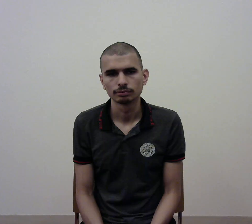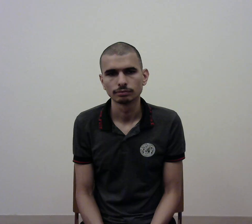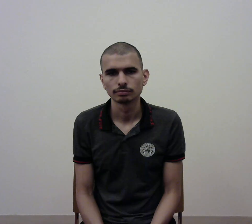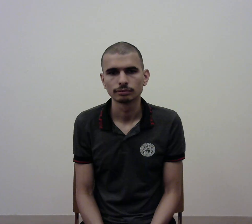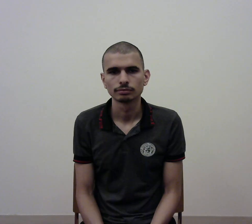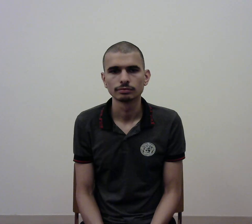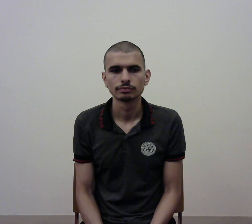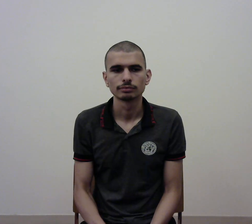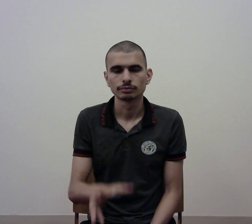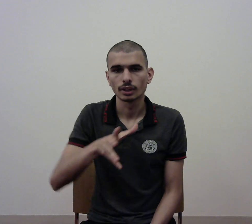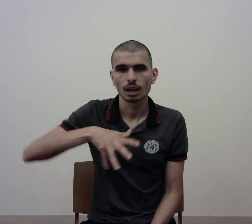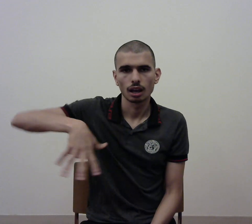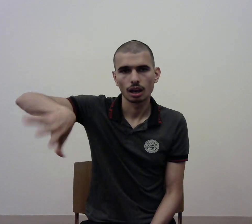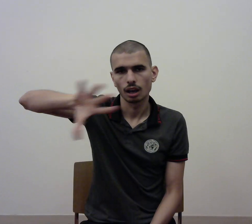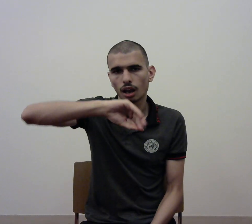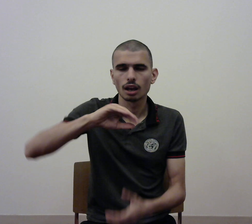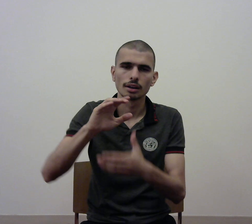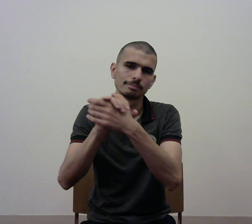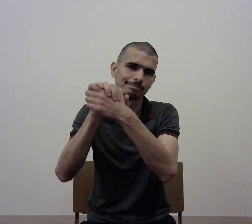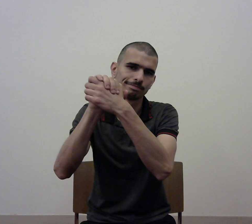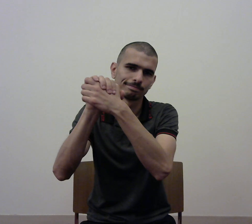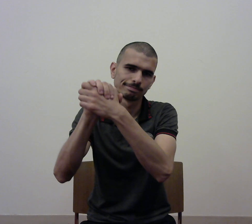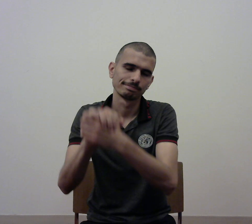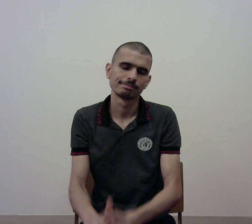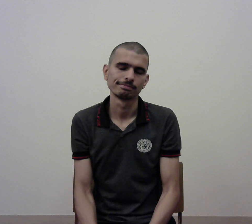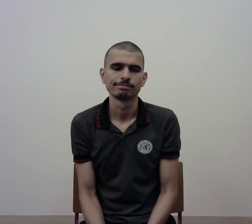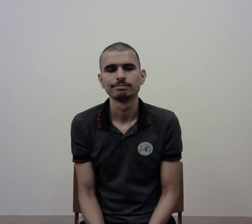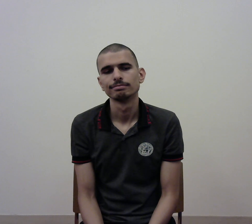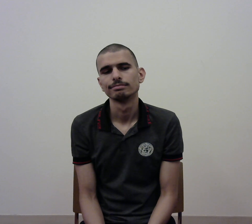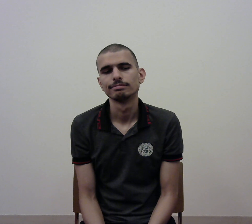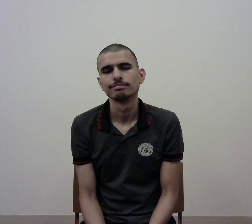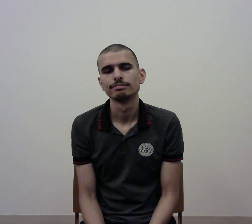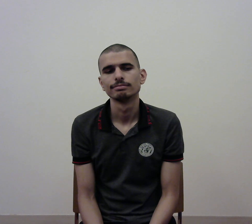Hamınızı salamlayıram